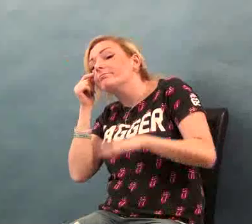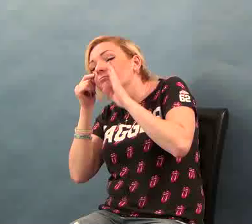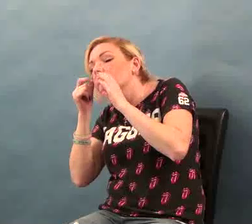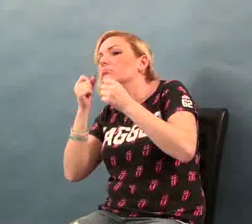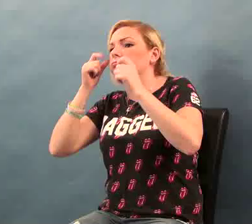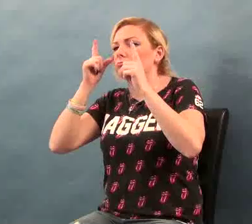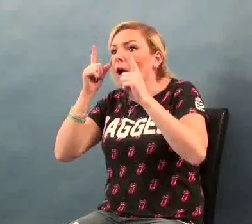Obudzili się i spostrzegli, że nie ma żaby.